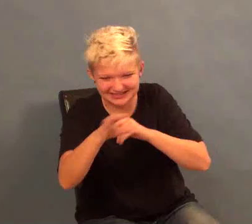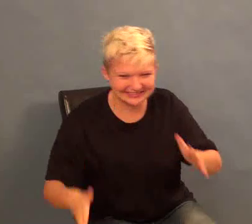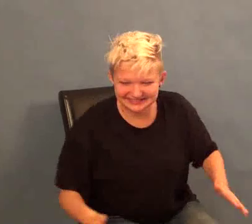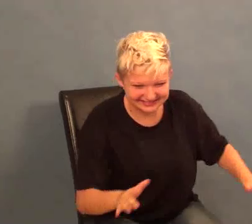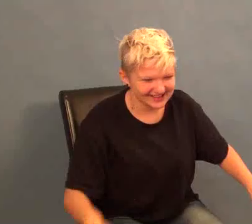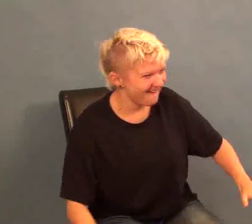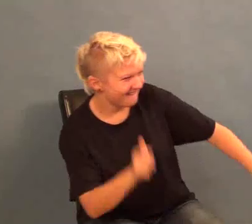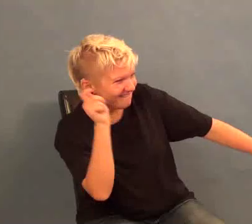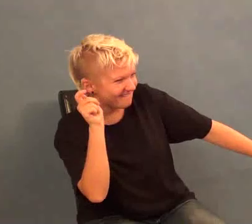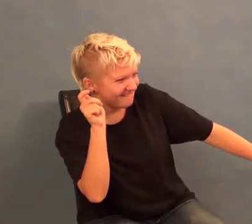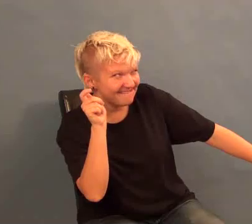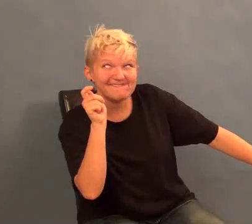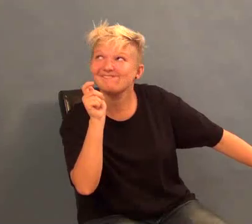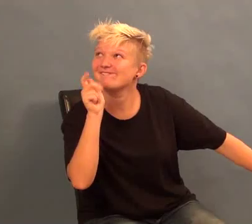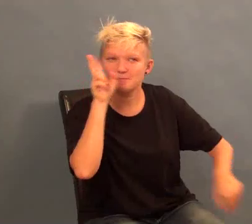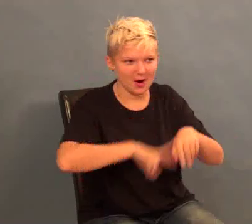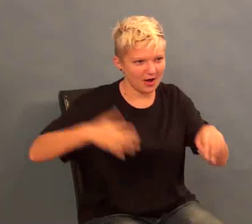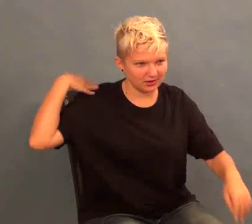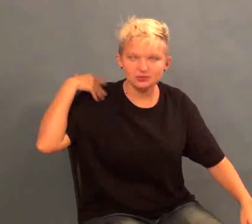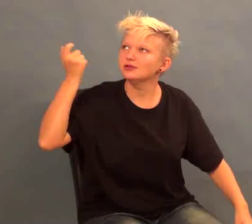Biegnie i chce rzucić w okno, ale odwraca się i widzi policjanta, który zwraca się do niego.